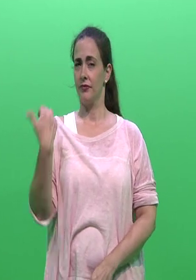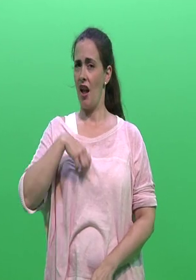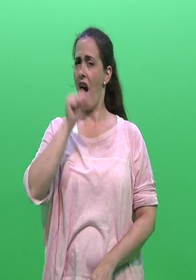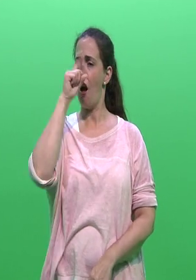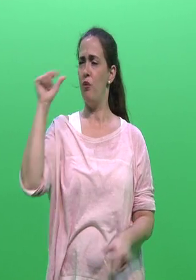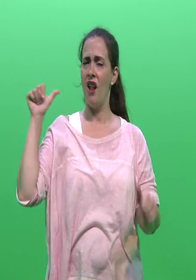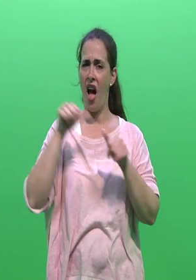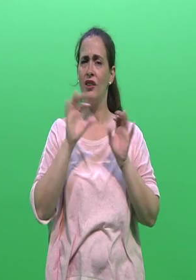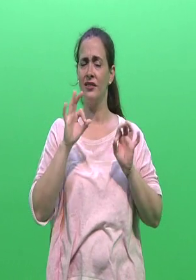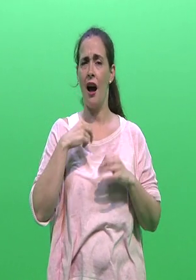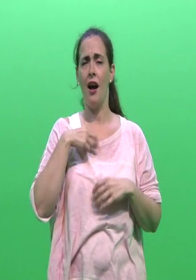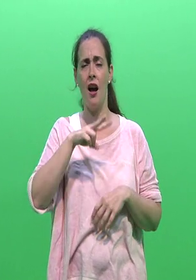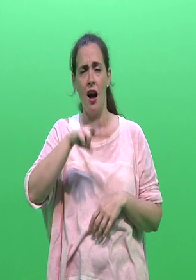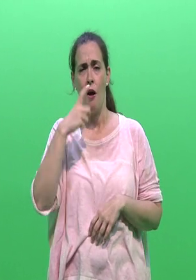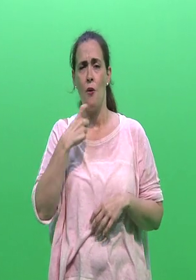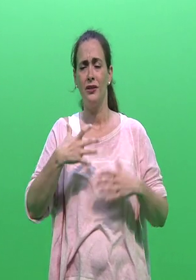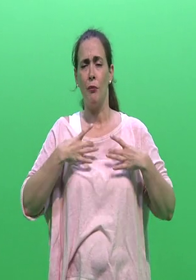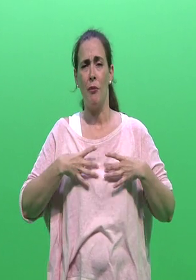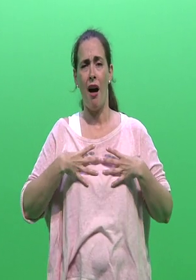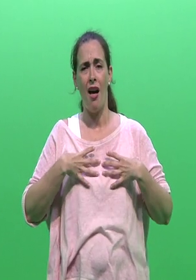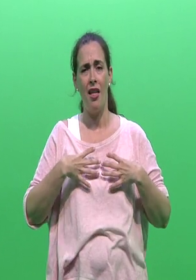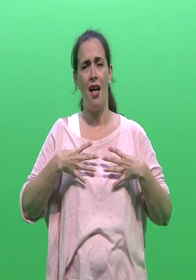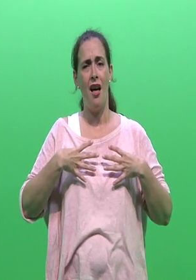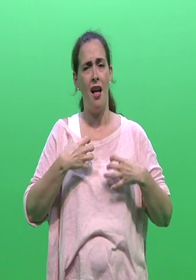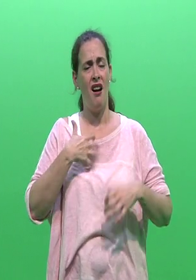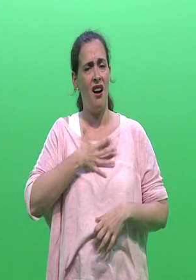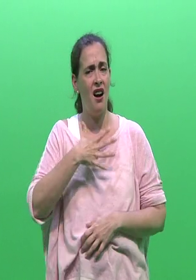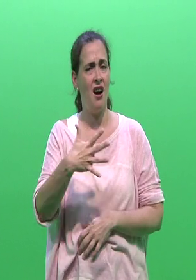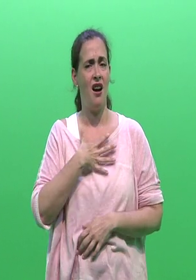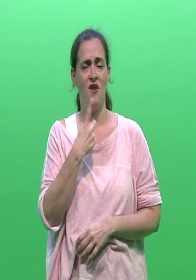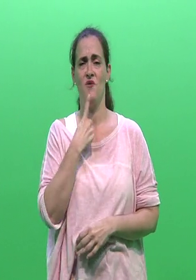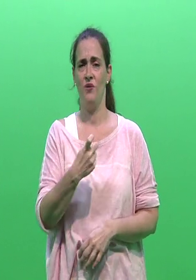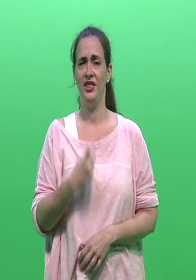Ja fa un any que em costa respirar, em fan mal els pulmons i em costa respirar.